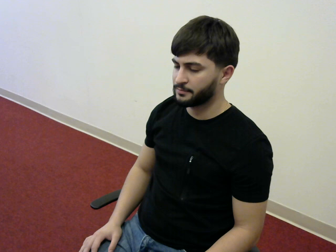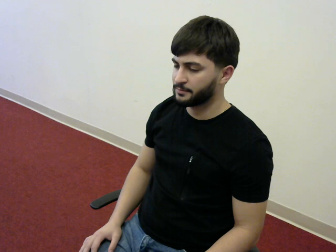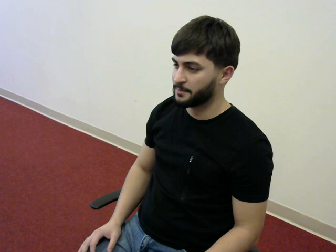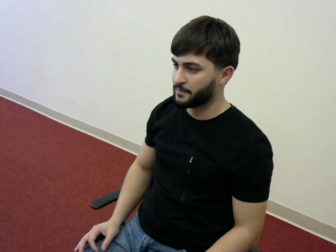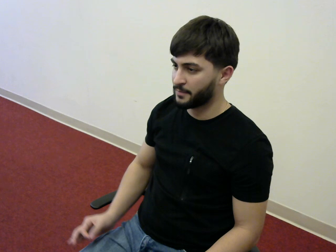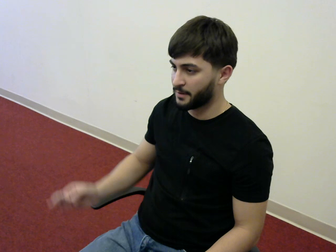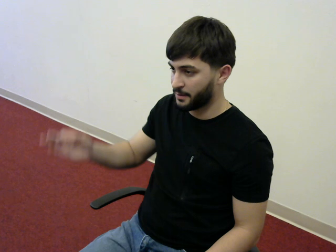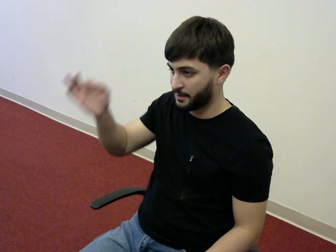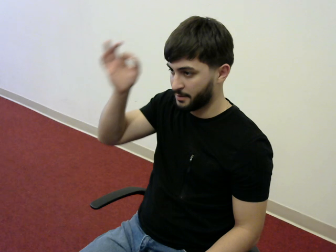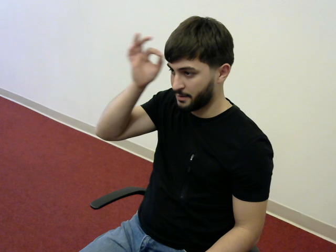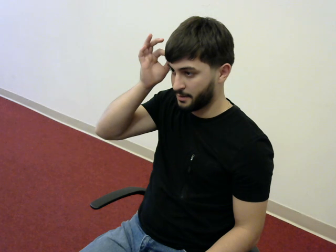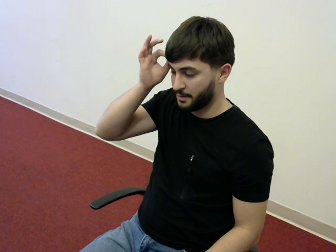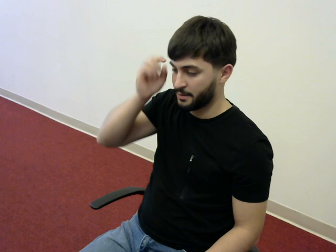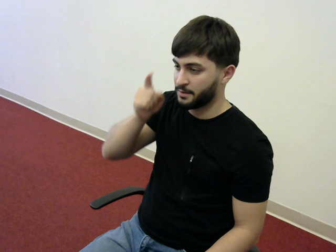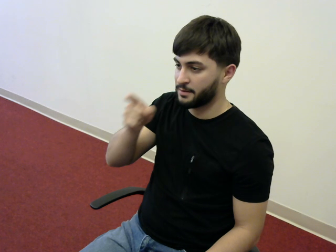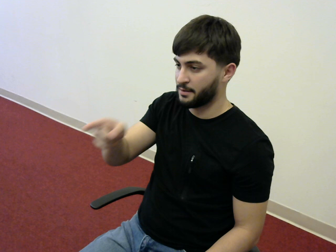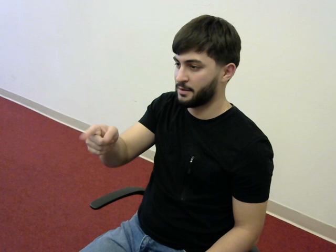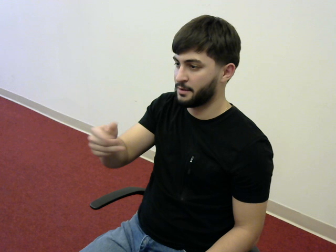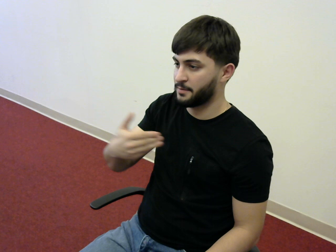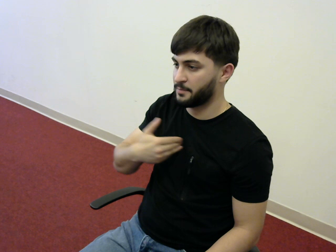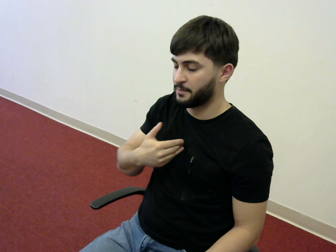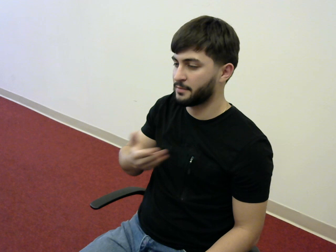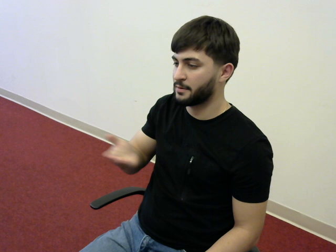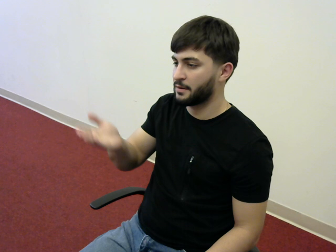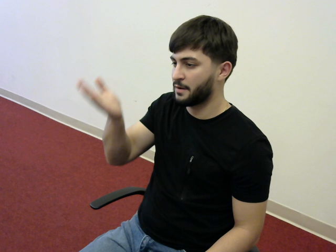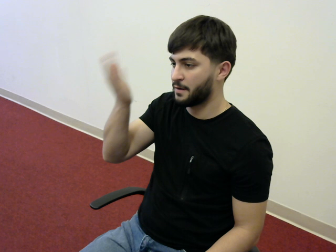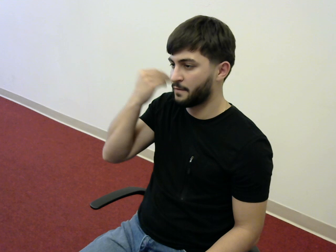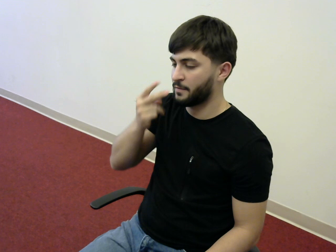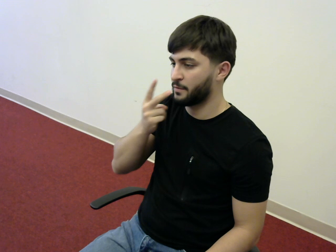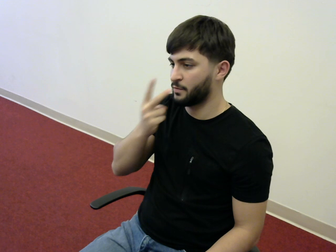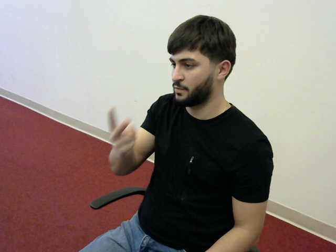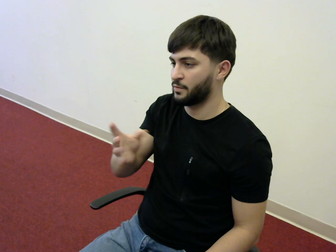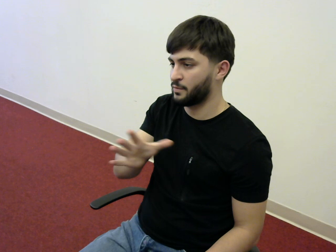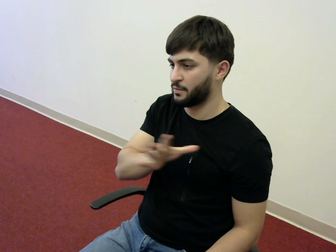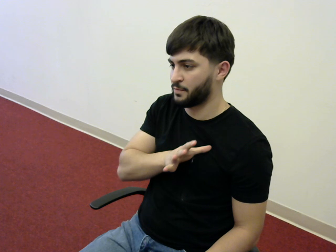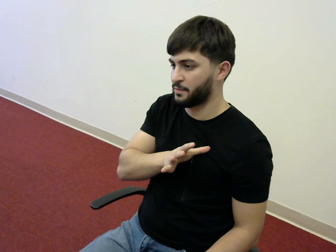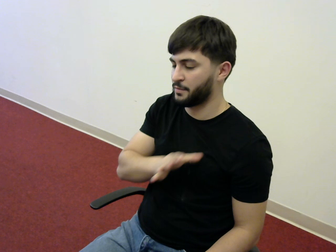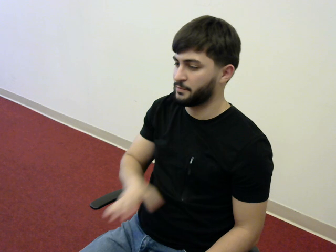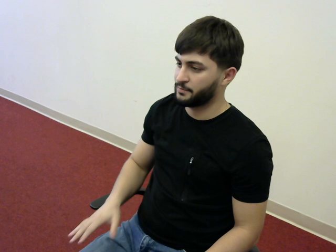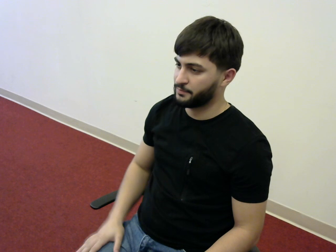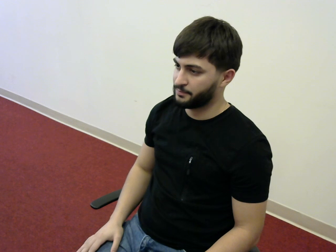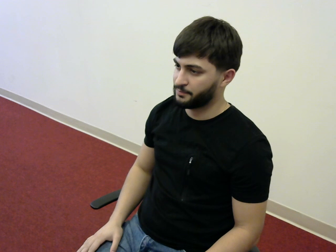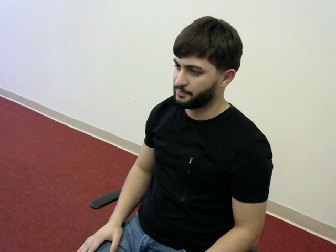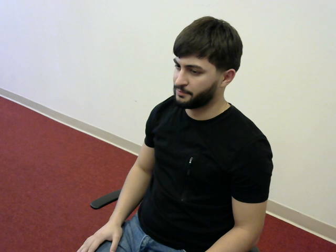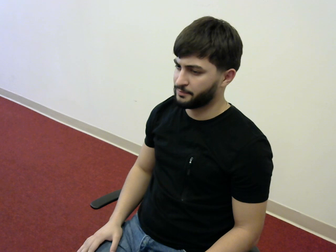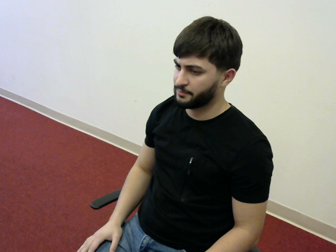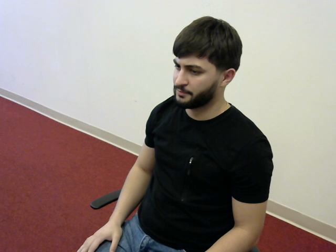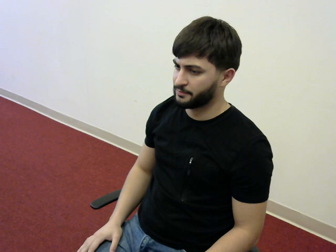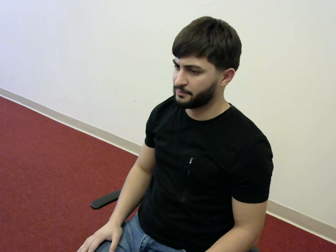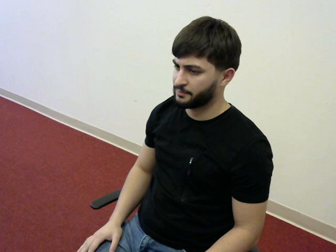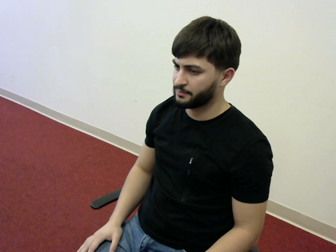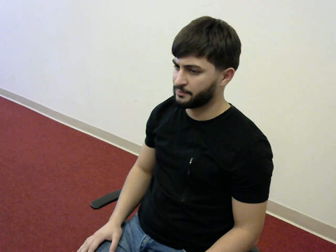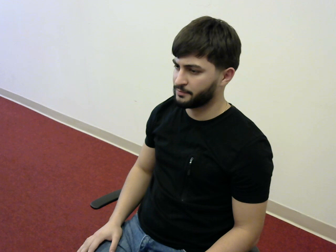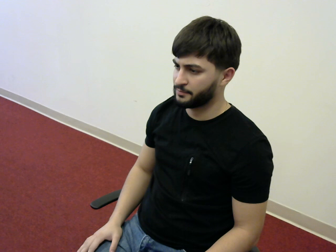Xatırladım, səni mən əvvəl də görmüşəm